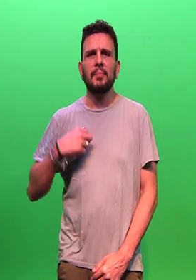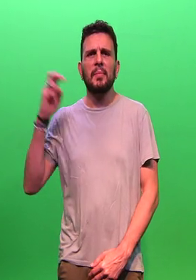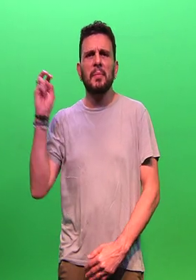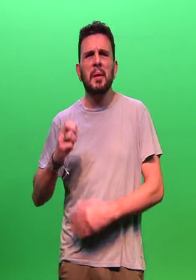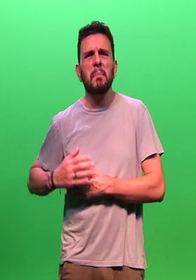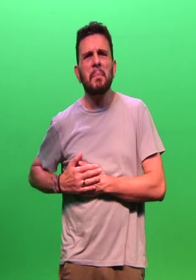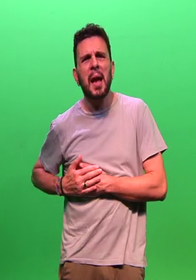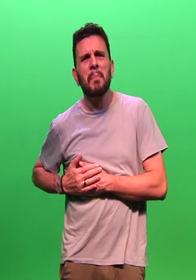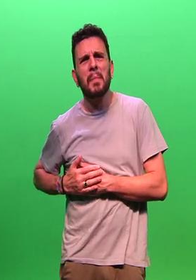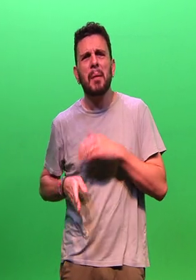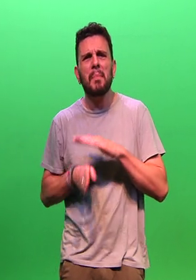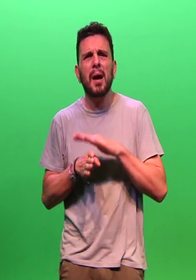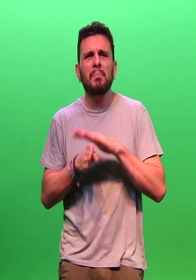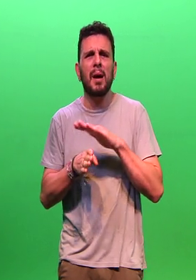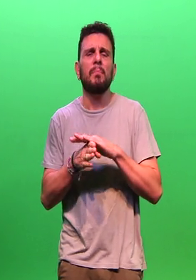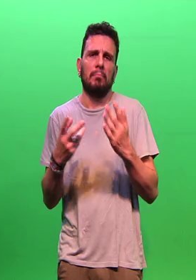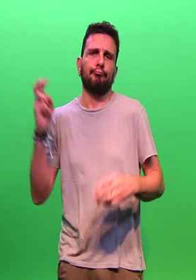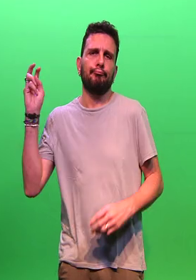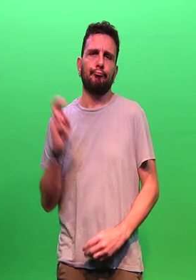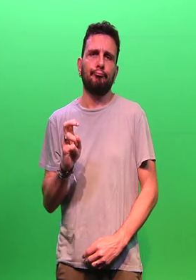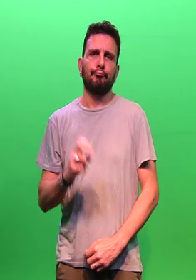Vinc perquè no para de fer-me mal aquí al costat del pit.